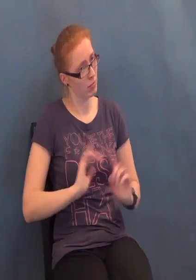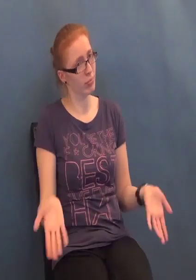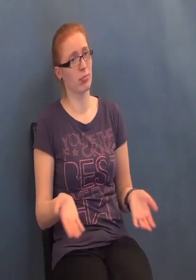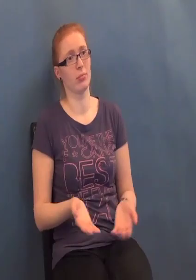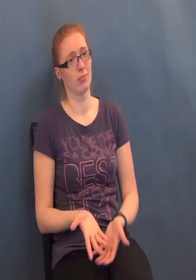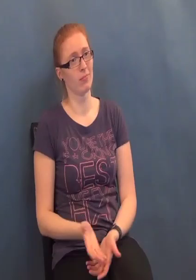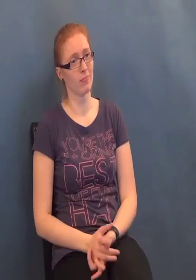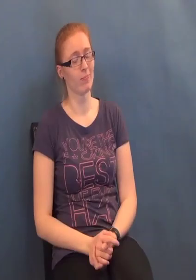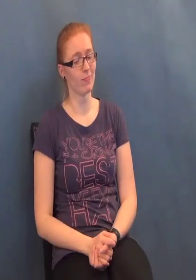Więc nie wolno.